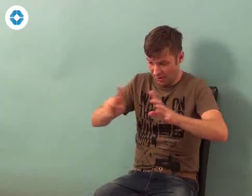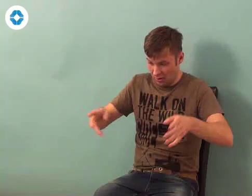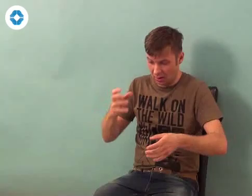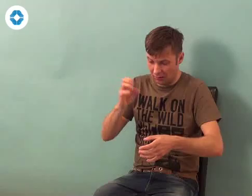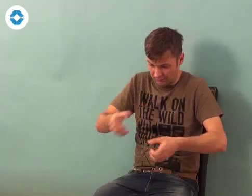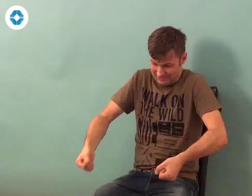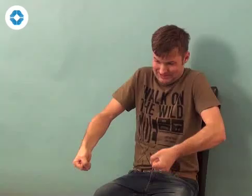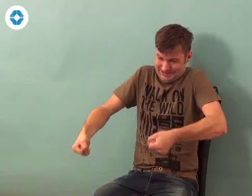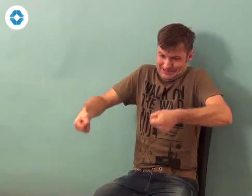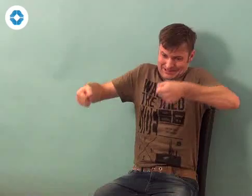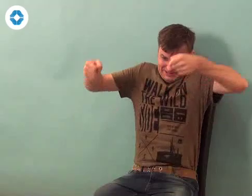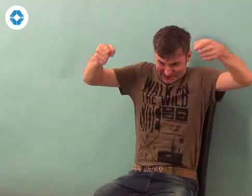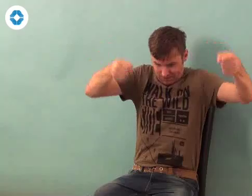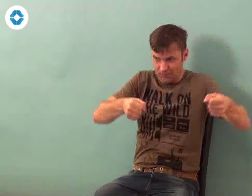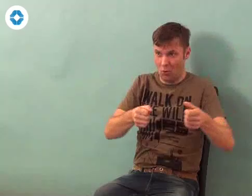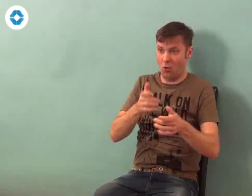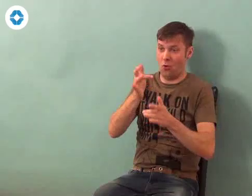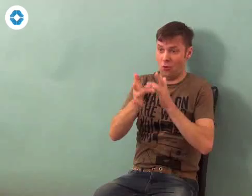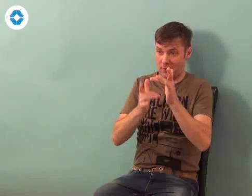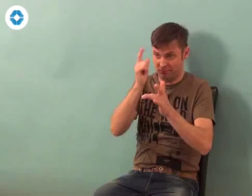Kosz był ciężki, ale udało się postawić go na rower i odjechać.